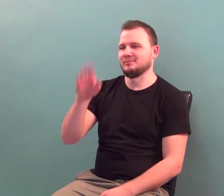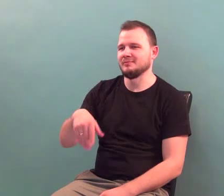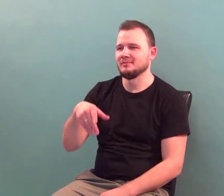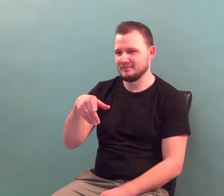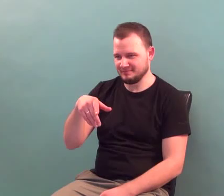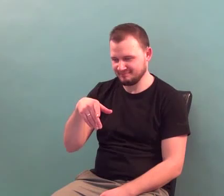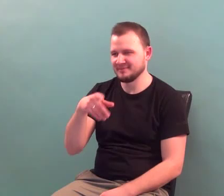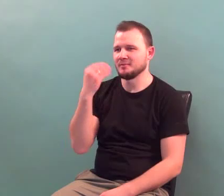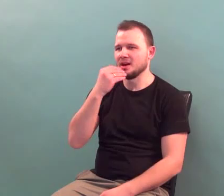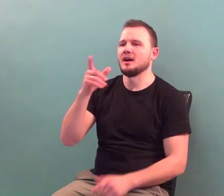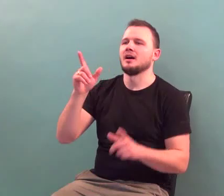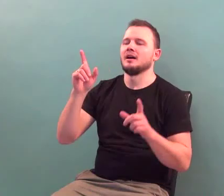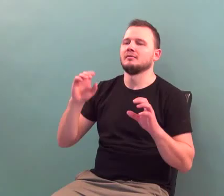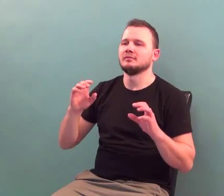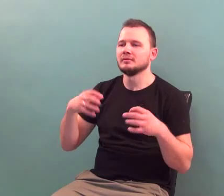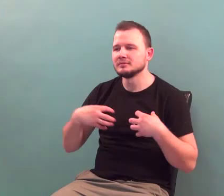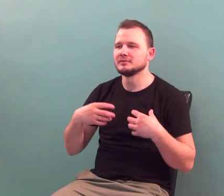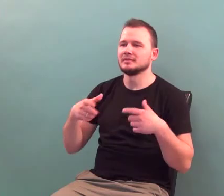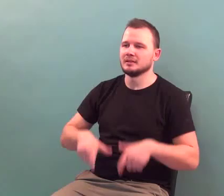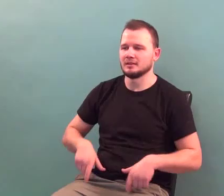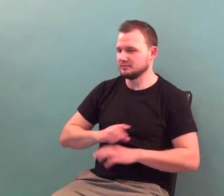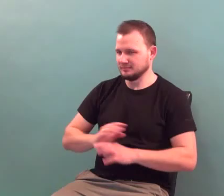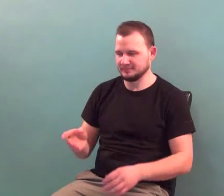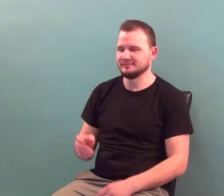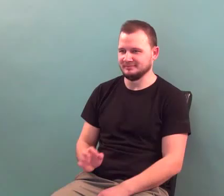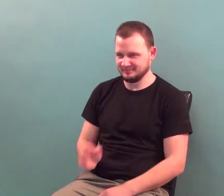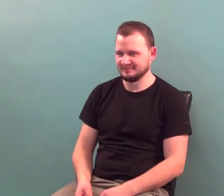Nad morzem nie wolno chodzić w stroju kąpielowym.